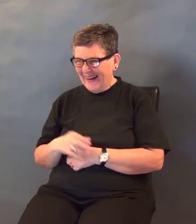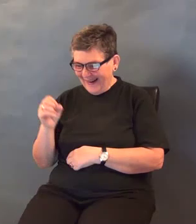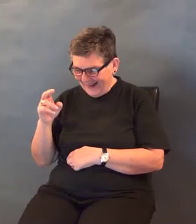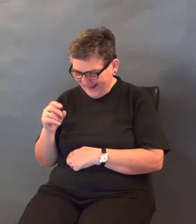Tak, tak.